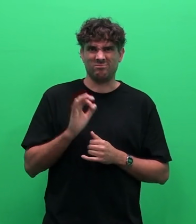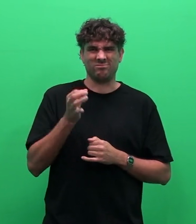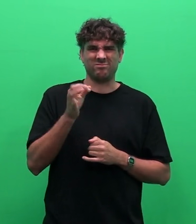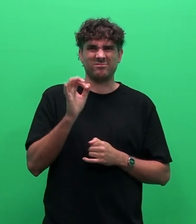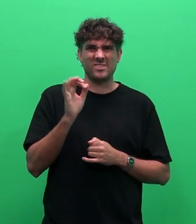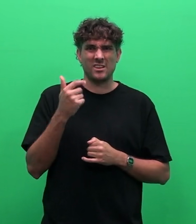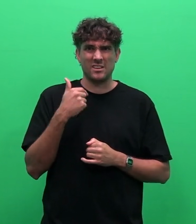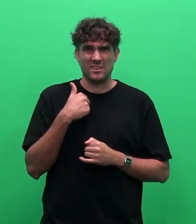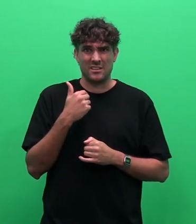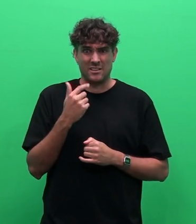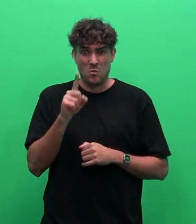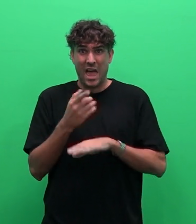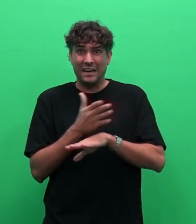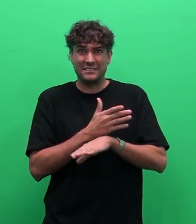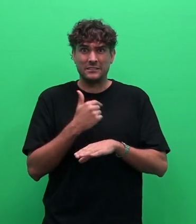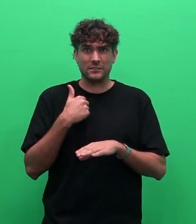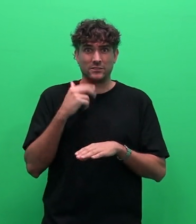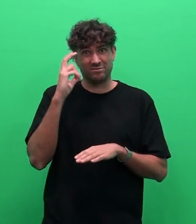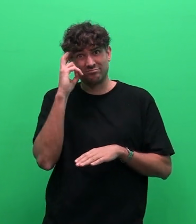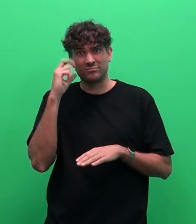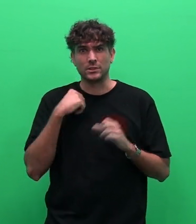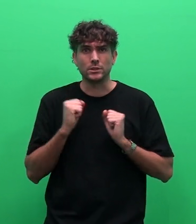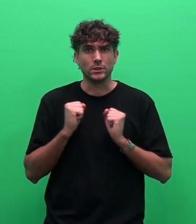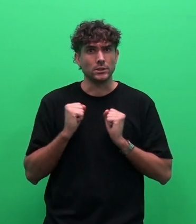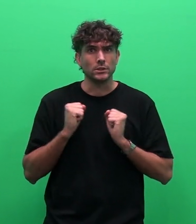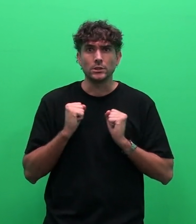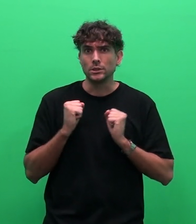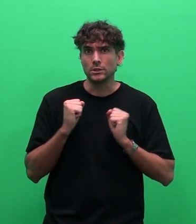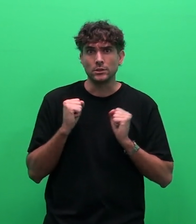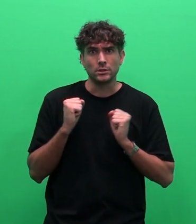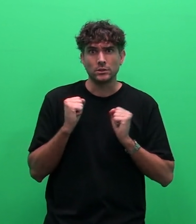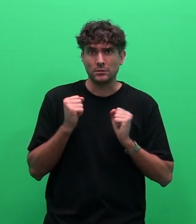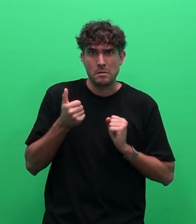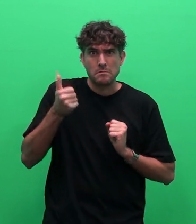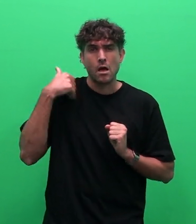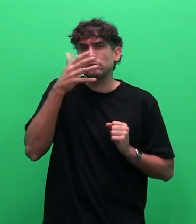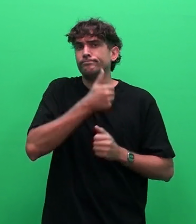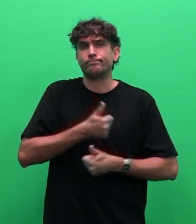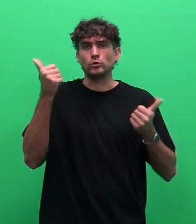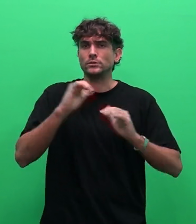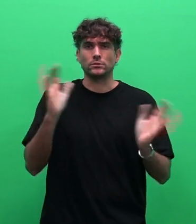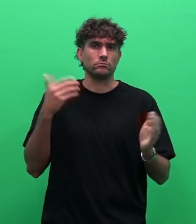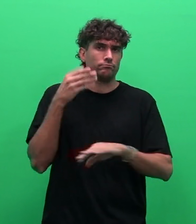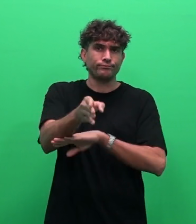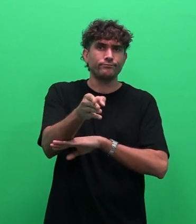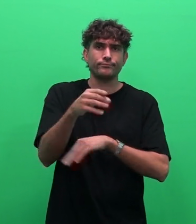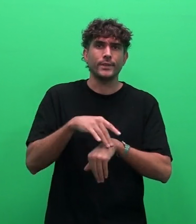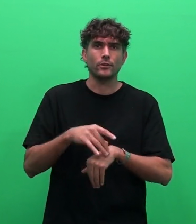Sí, fa una hora estava dormint i tremolava molt, cada vegada més i no he pogut més i he vingut al metge.